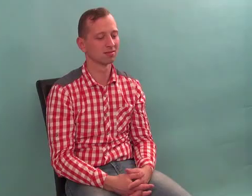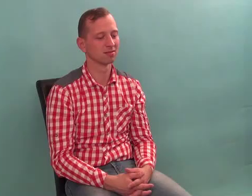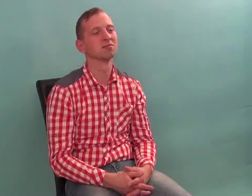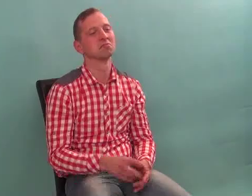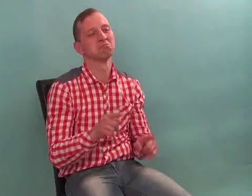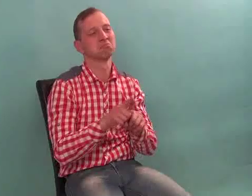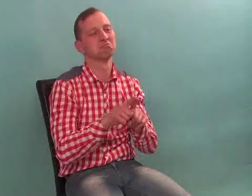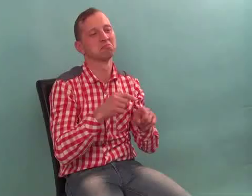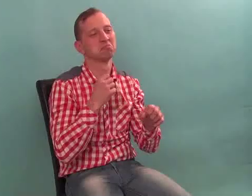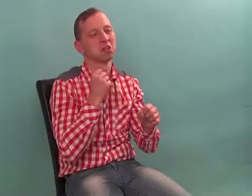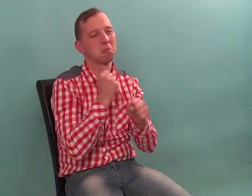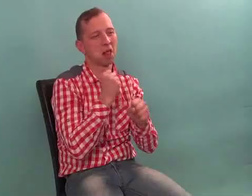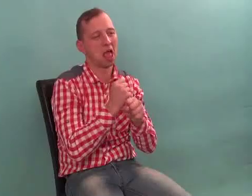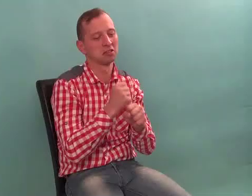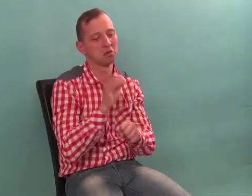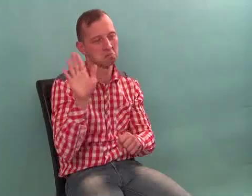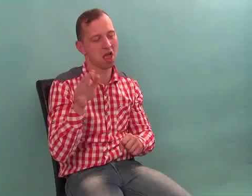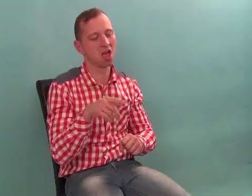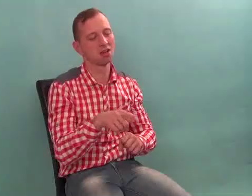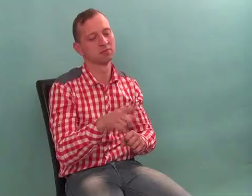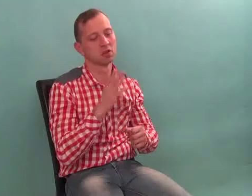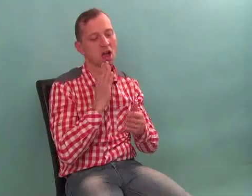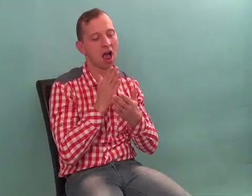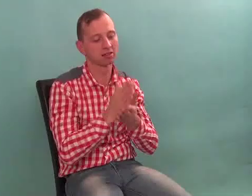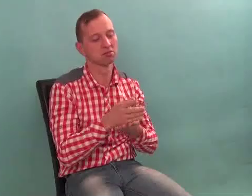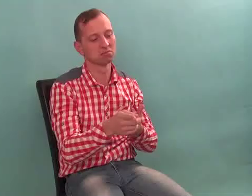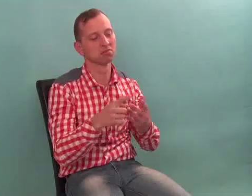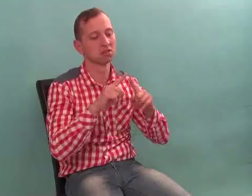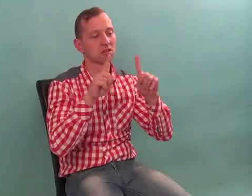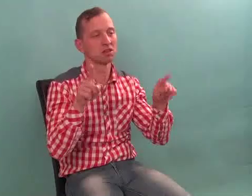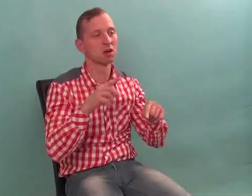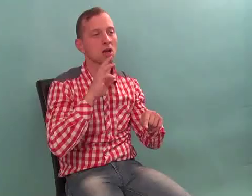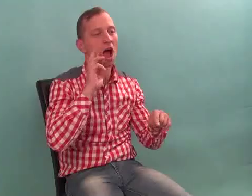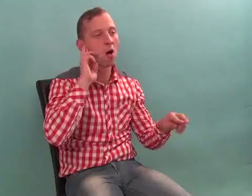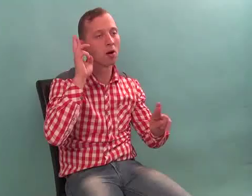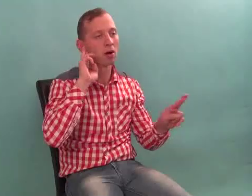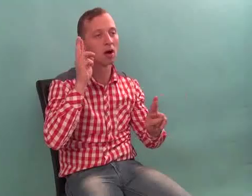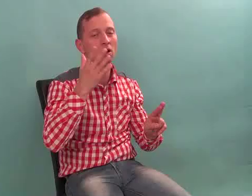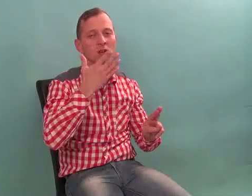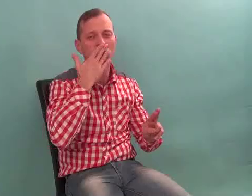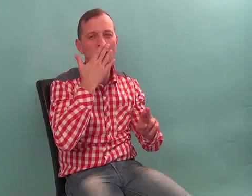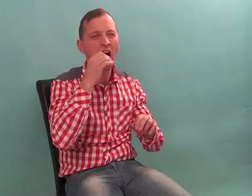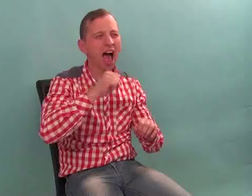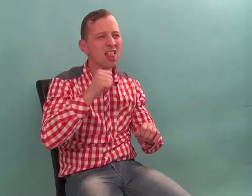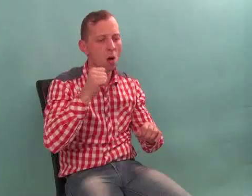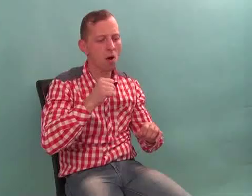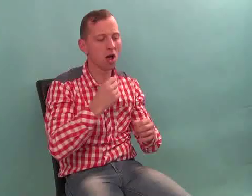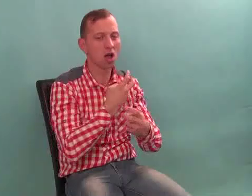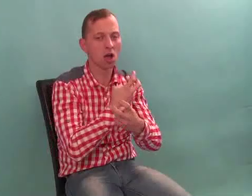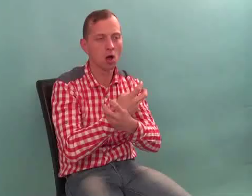W pracy jest taki alarm sygnalizujący ostrzeżenie przed toksycznym zapachem.